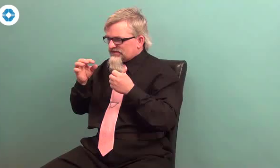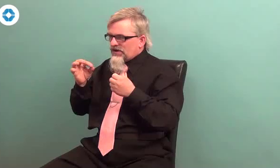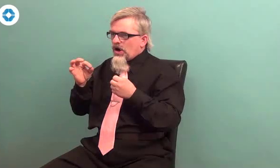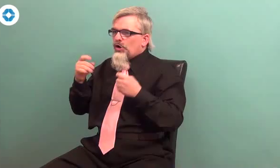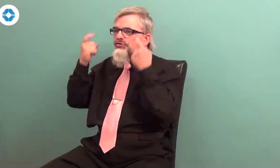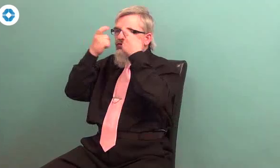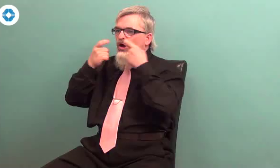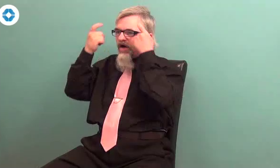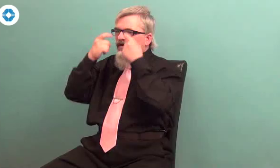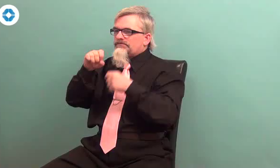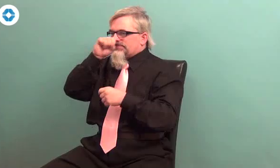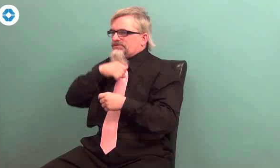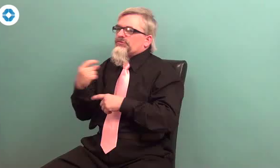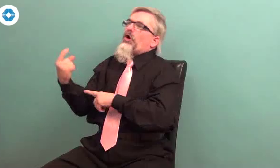Sowa wychodzi z dziupli, prosto na chłopca.